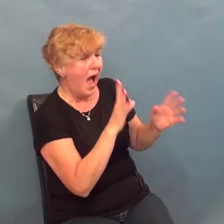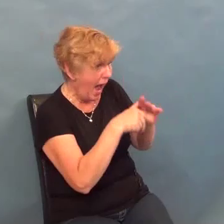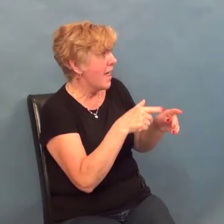Ale...